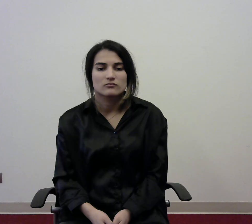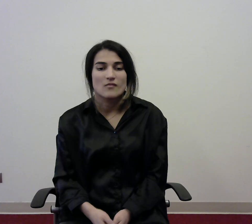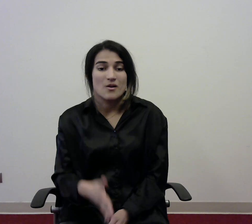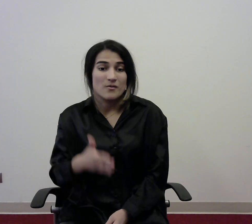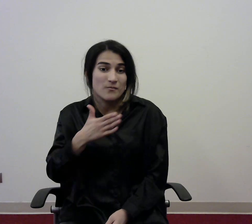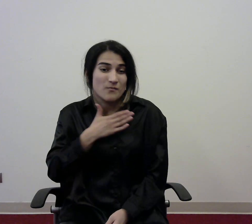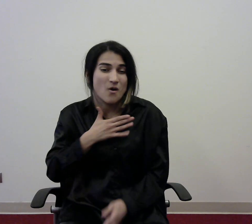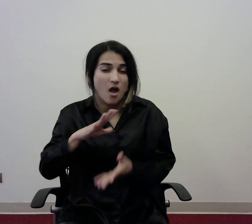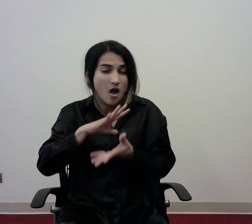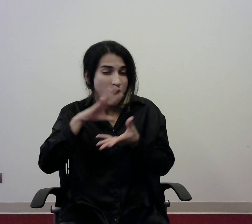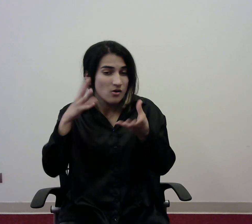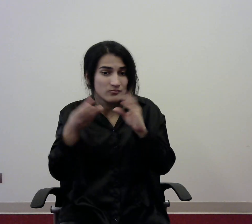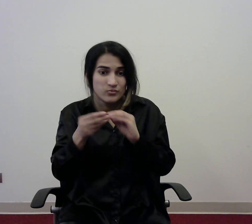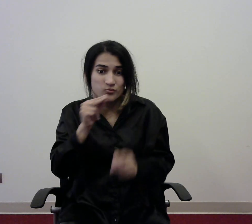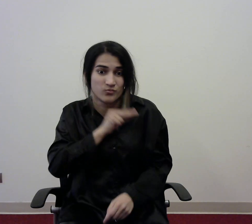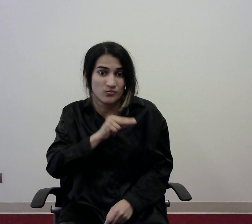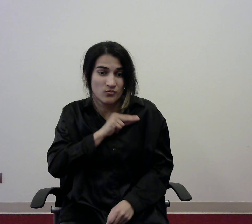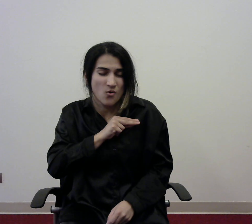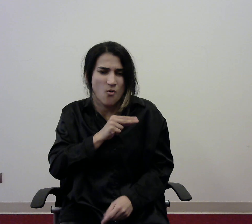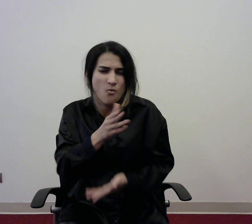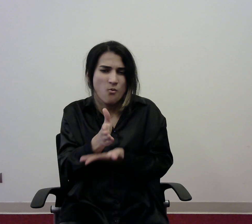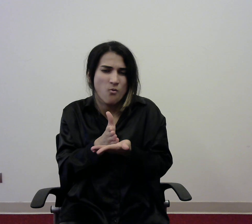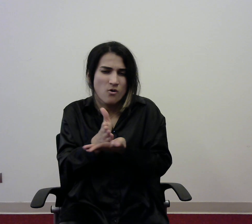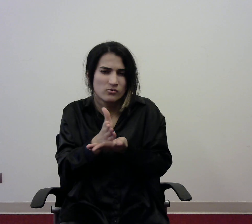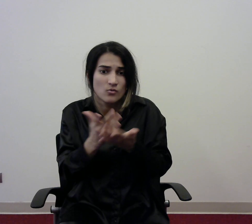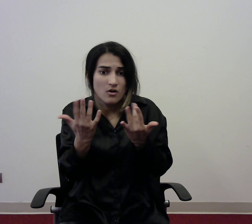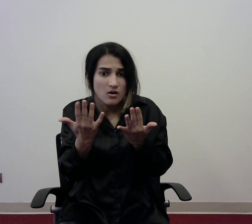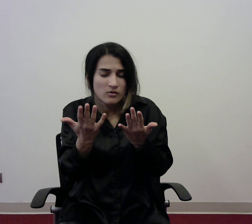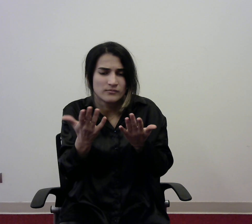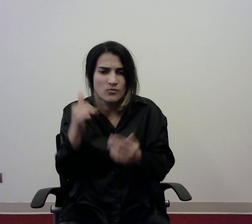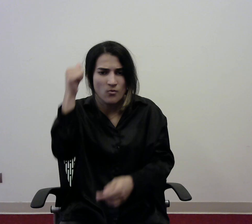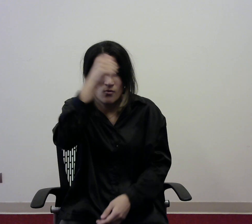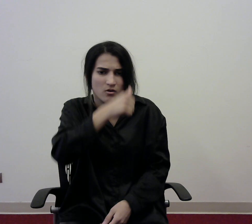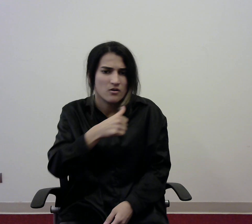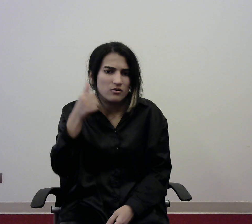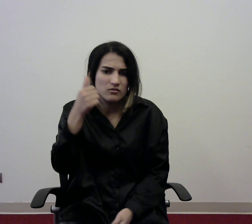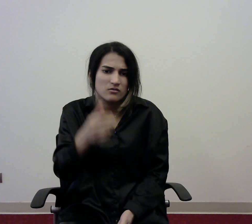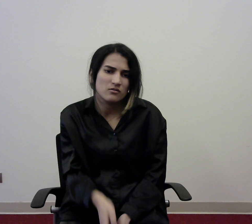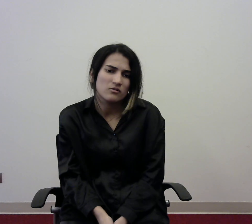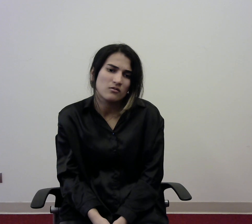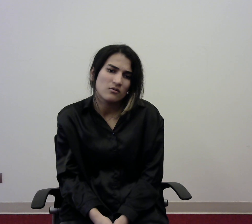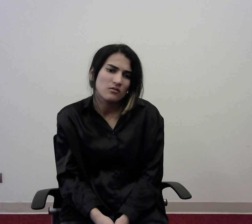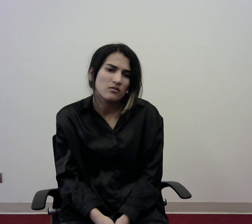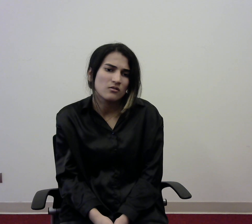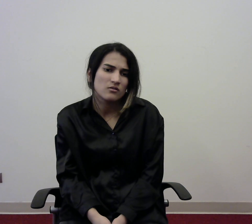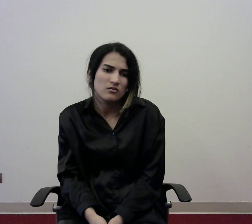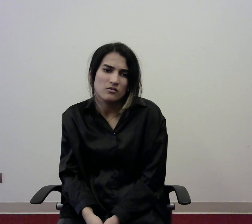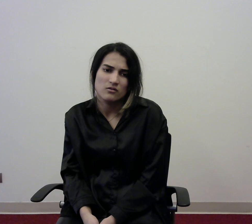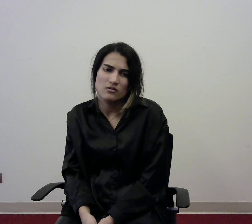Mənim ümumi iş stajım neçə ildir?